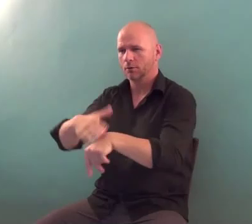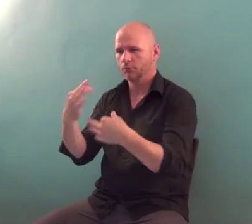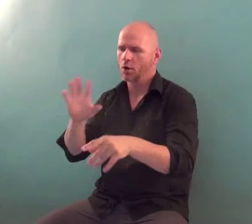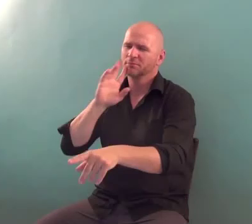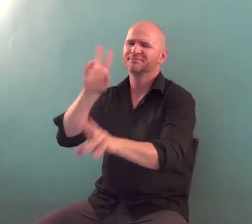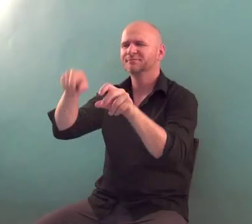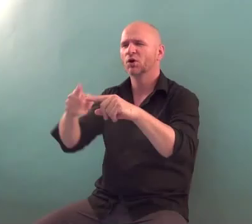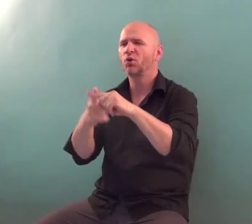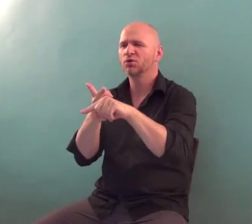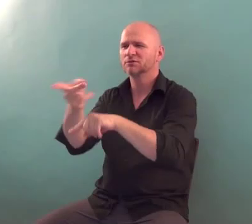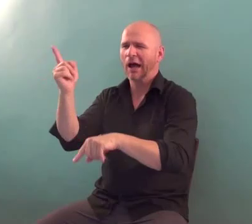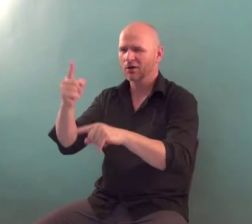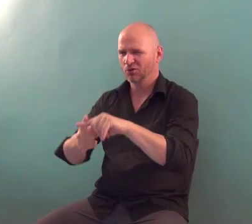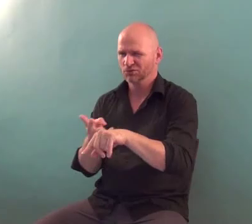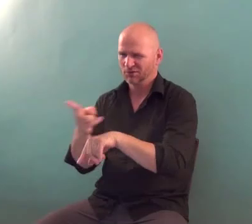Podobnie jak zakaz wchodzenia do kościoła.